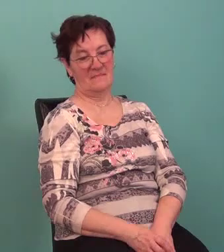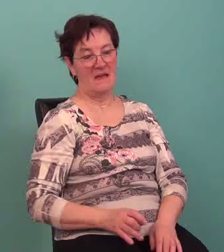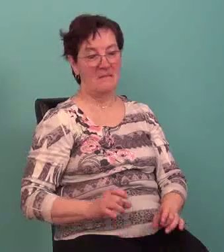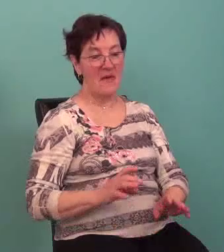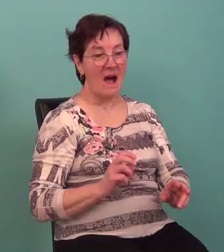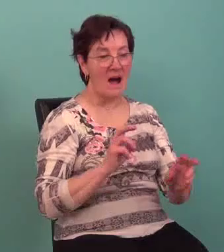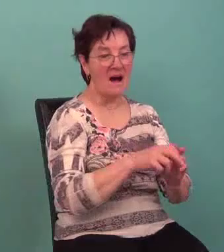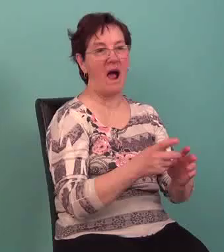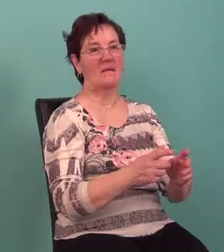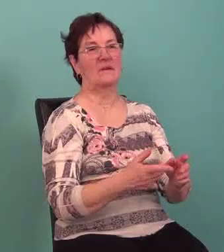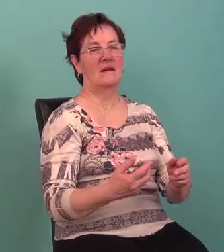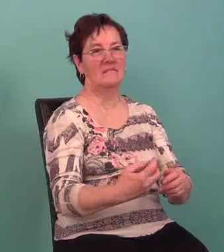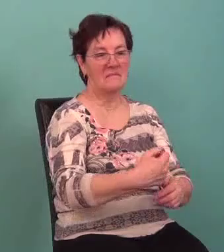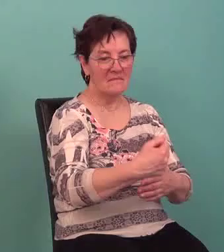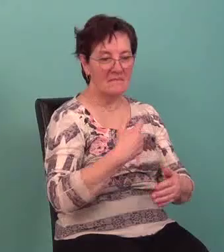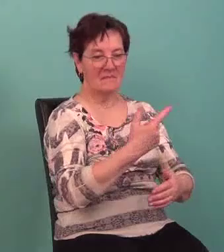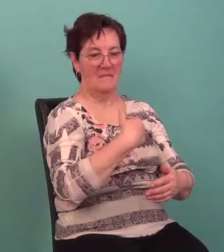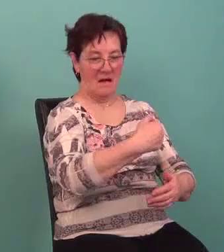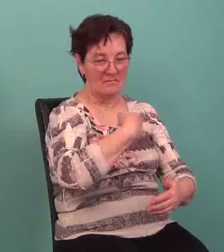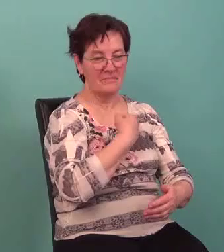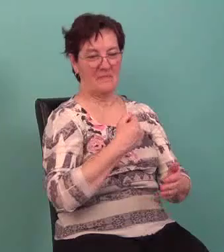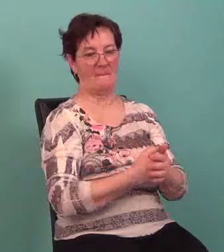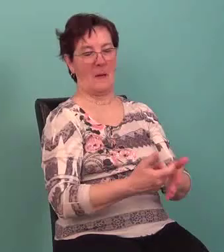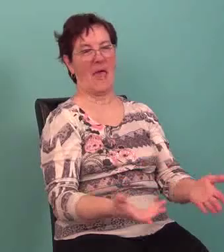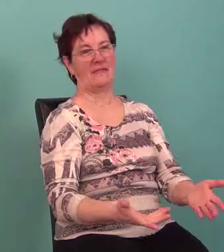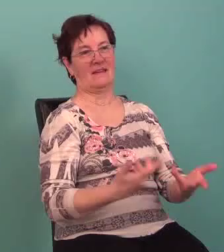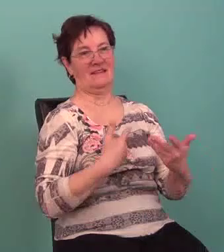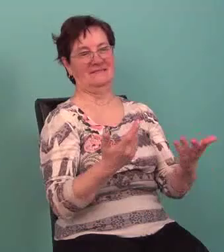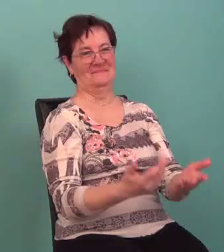Jak wbiegam na jezdnię, to może być wypadek ze mną.